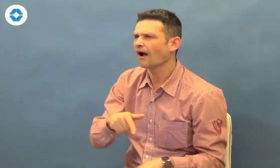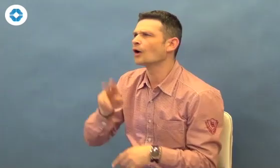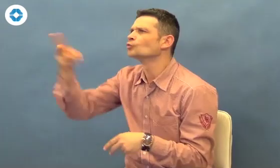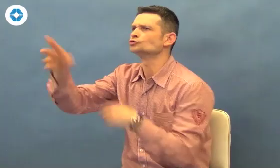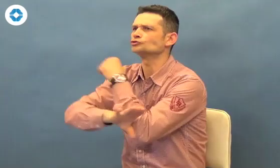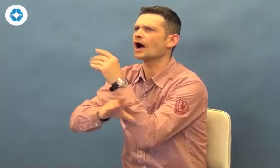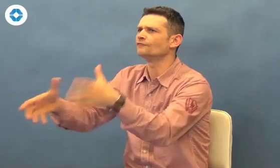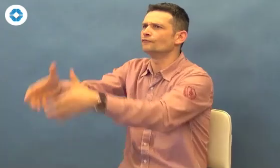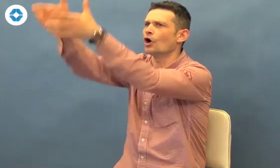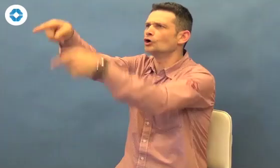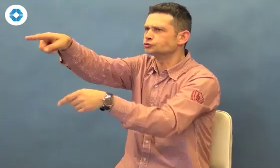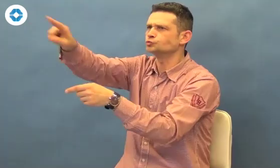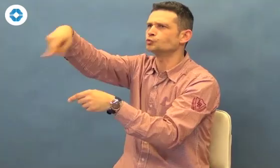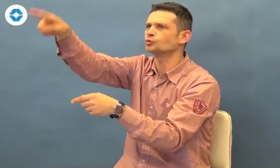Z drugiej strony stało drzewo z dziuplą.